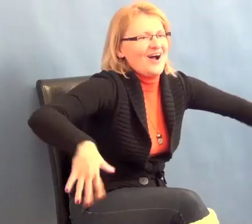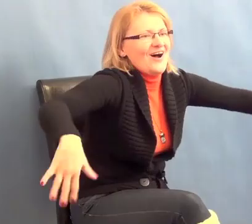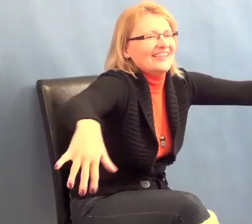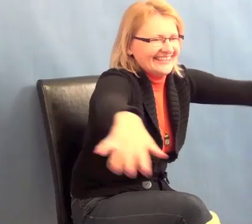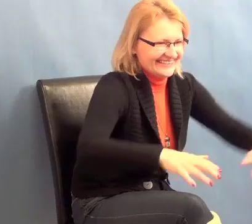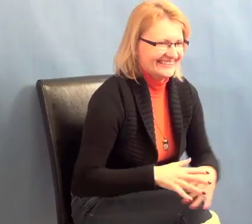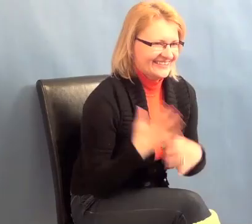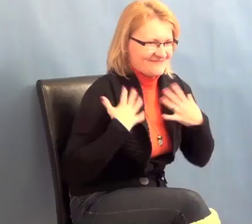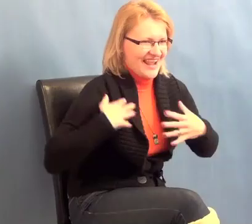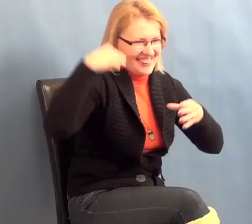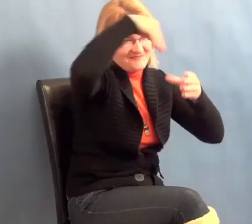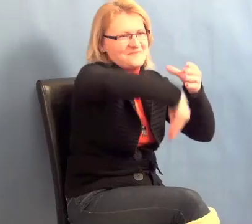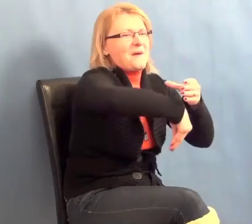Wszedł w czerwone ubranie, wyglądał jak duch.